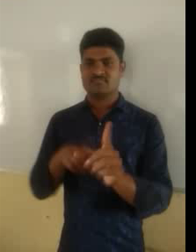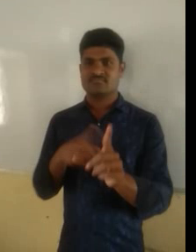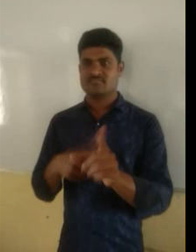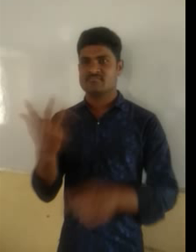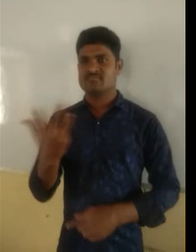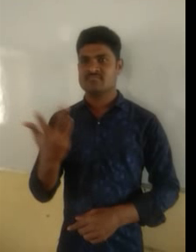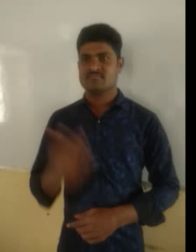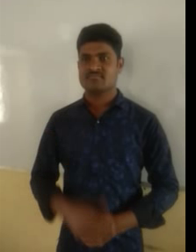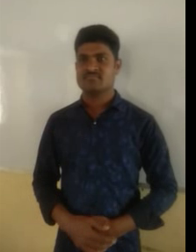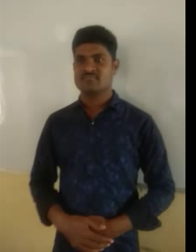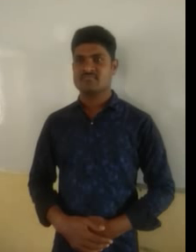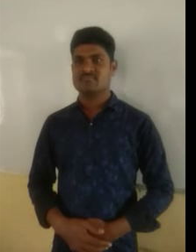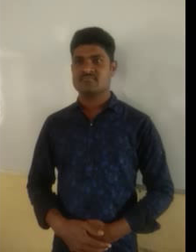how old are you